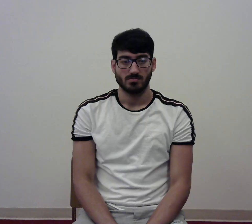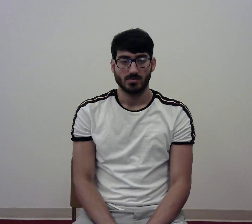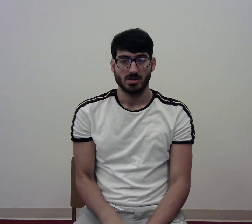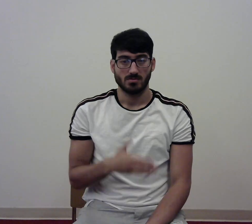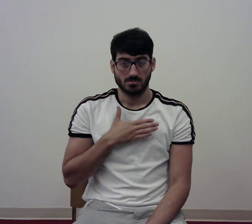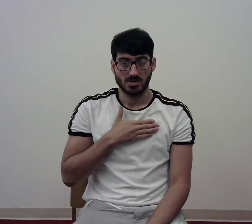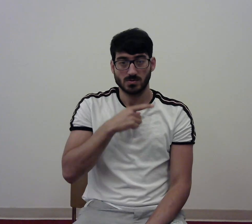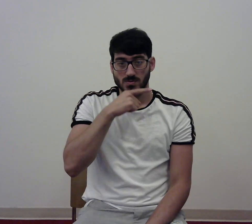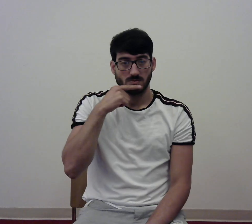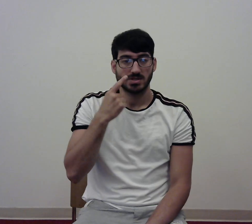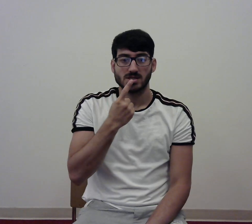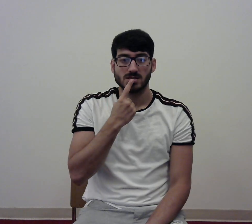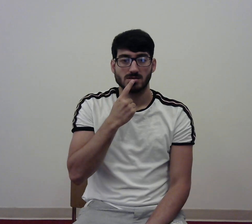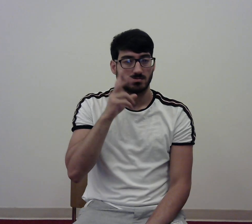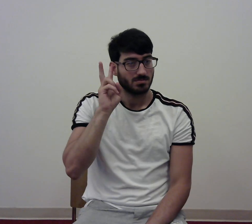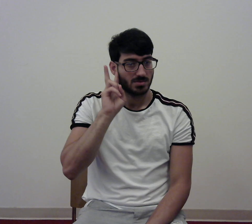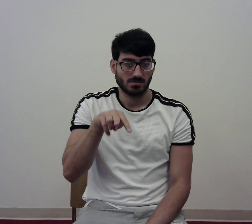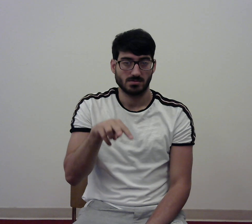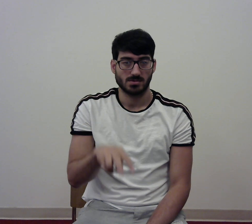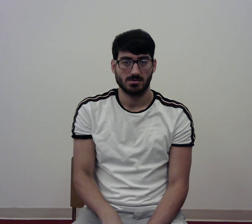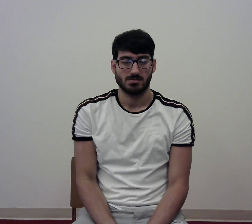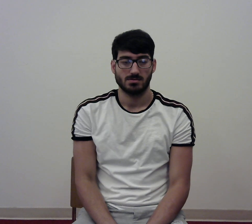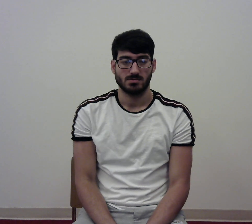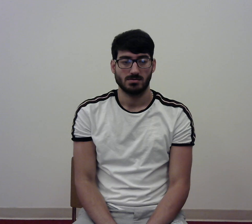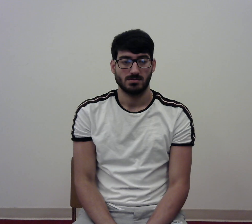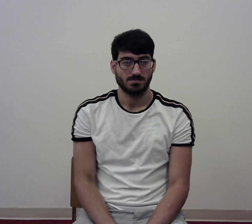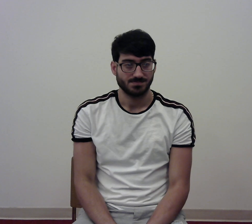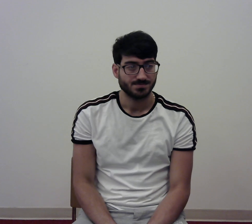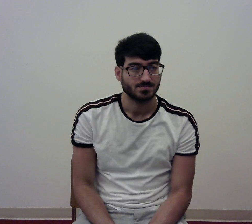Mən rus dilini bilmirəm